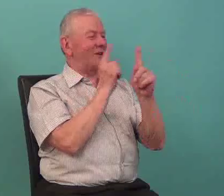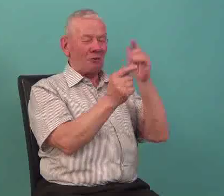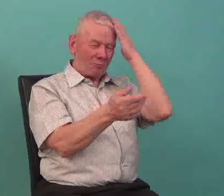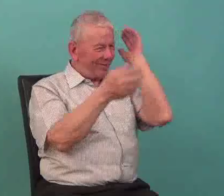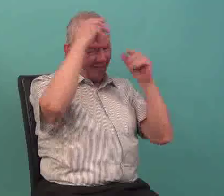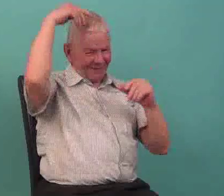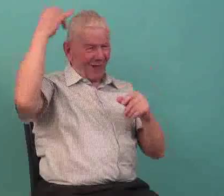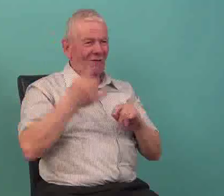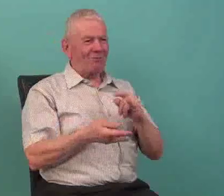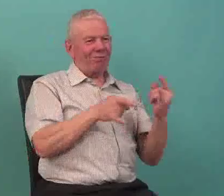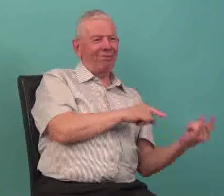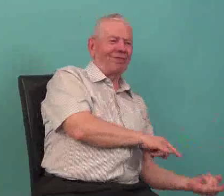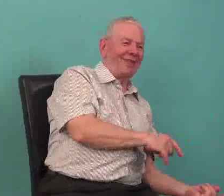Kapelusz spada mu z głowy, a rower się przewraca.